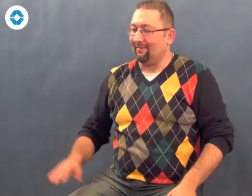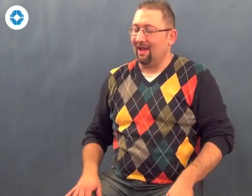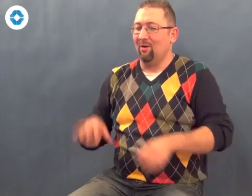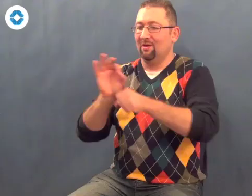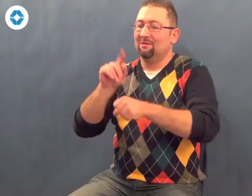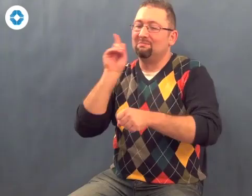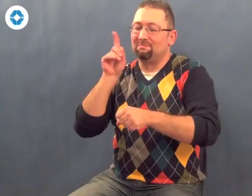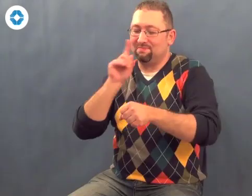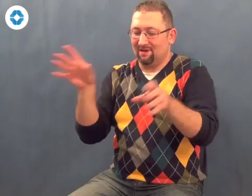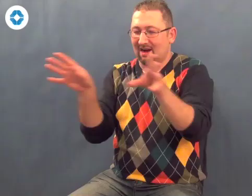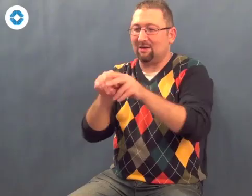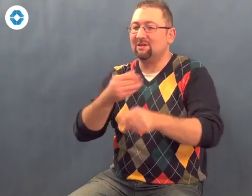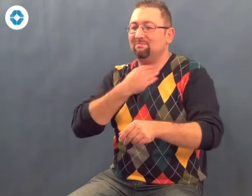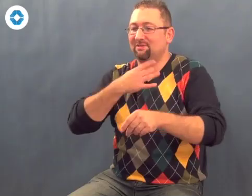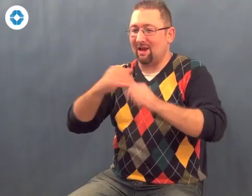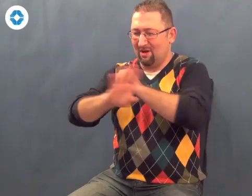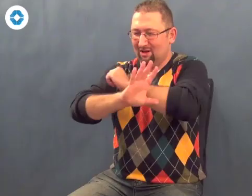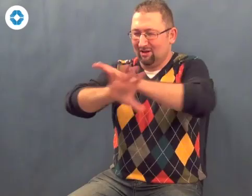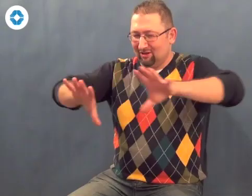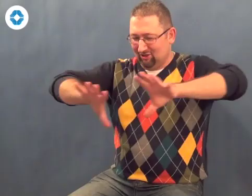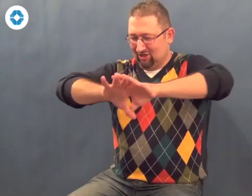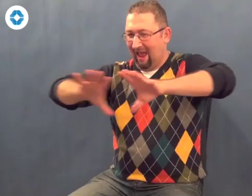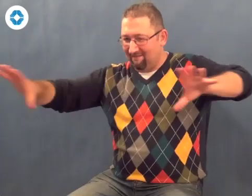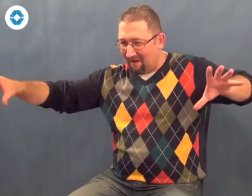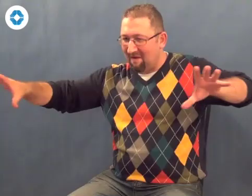Chłopiec razem z psem są przy pniu.